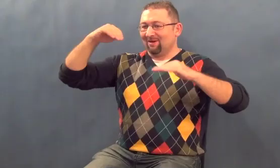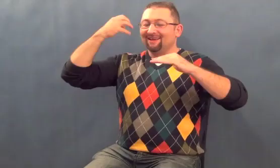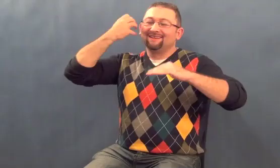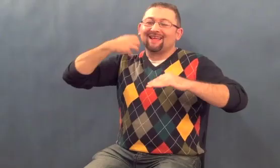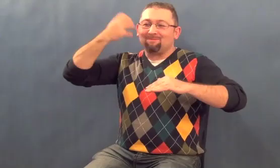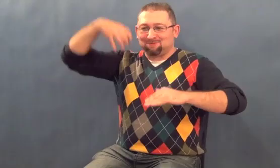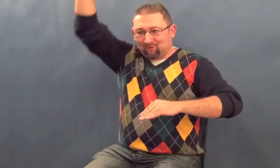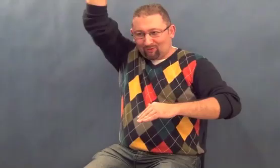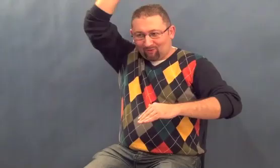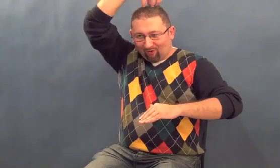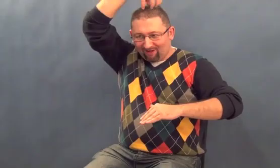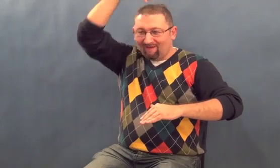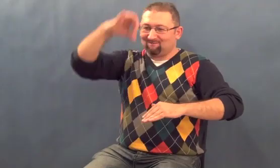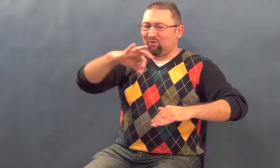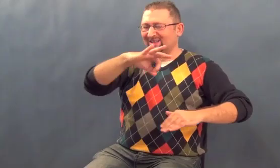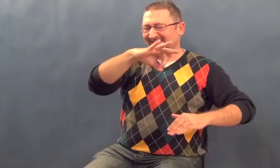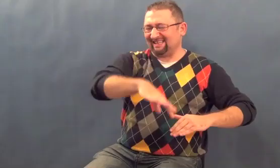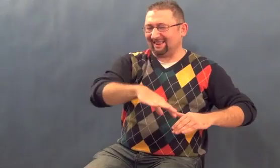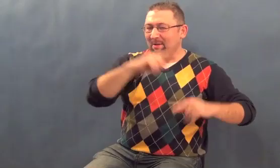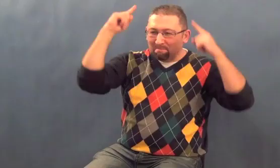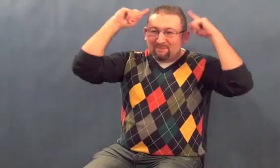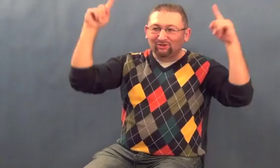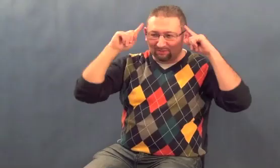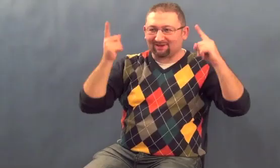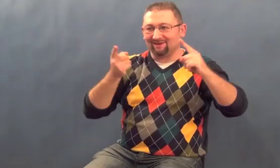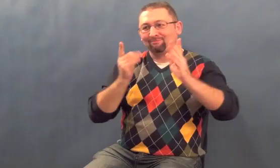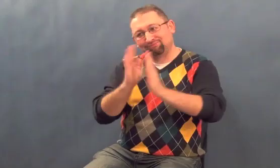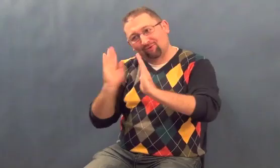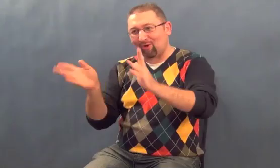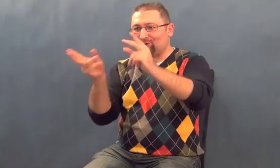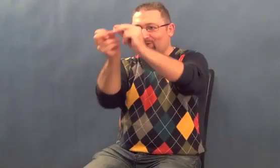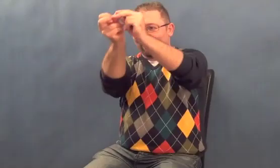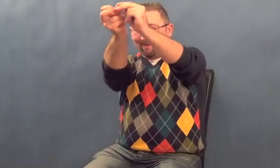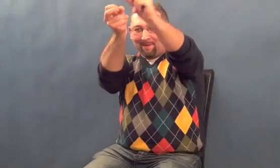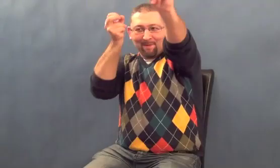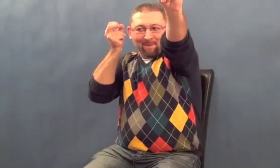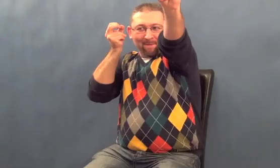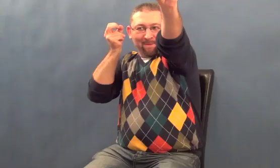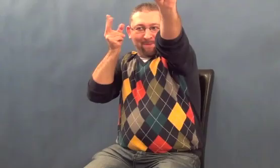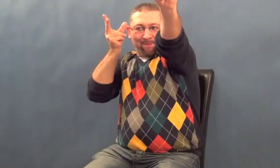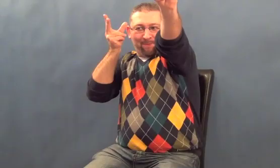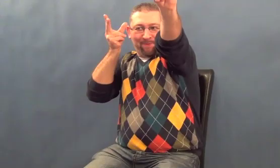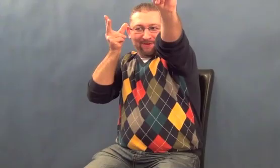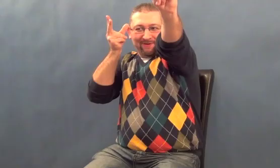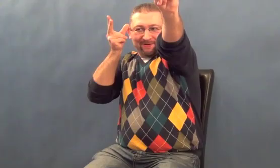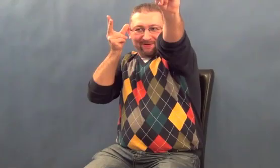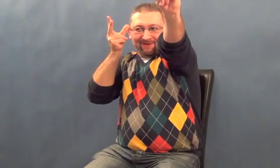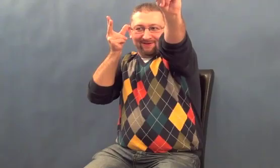Myszka Miki ma jabłko na głowie, a syn myszki Miki przygotował się do strzelania z łuku.